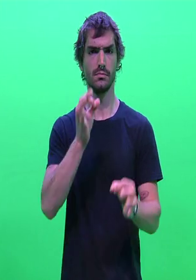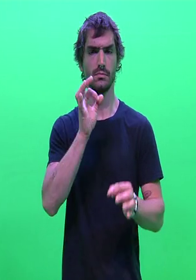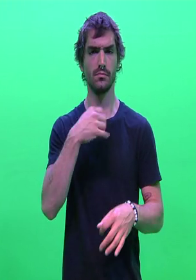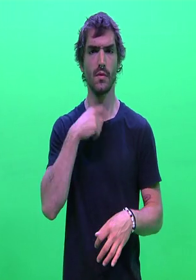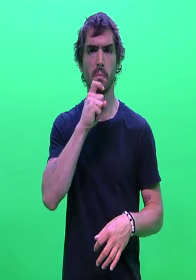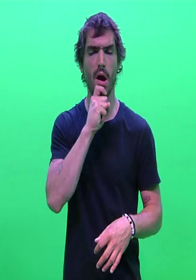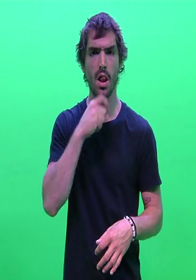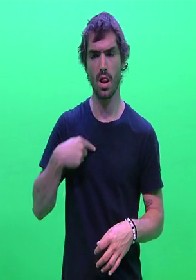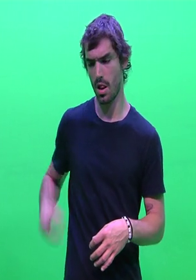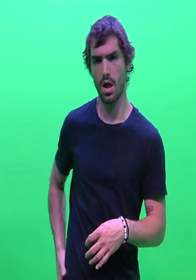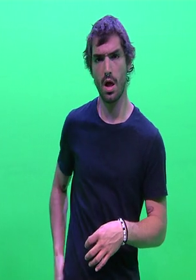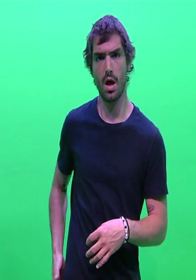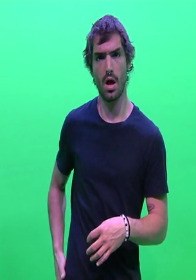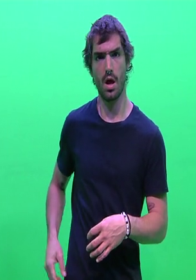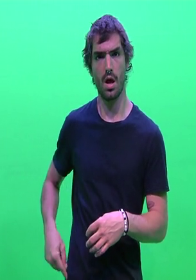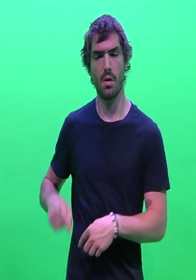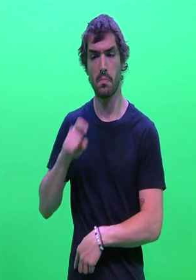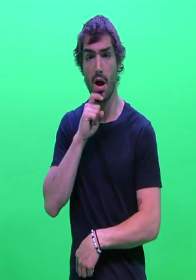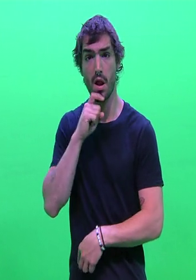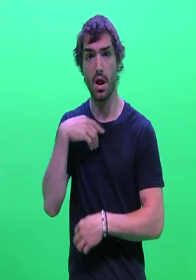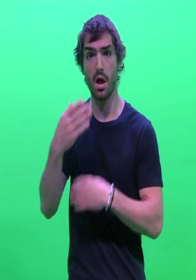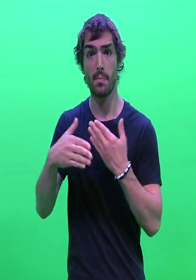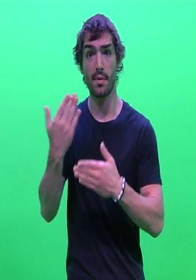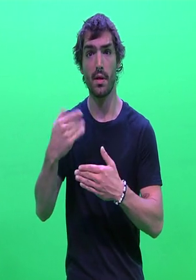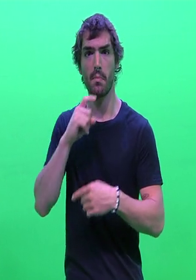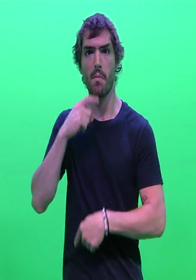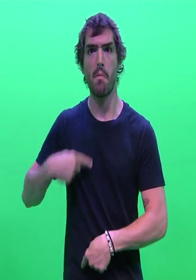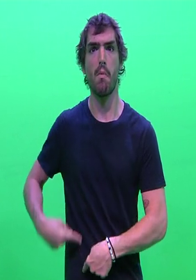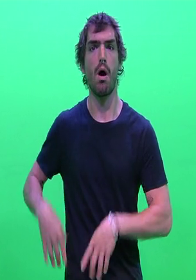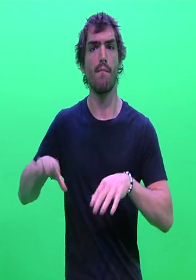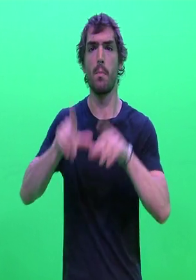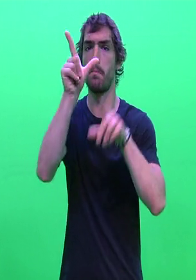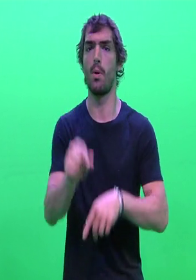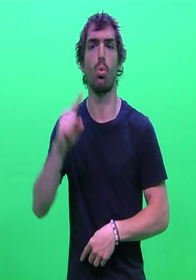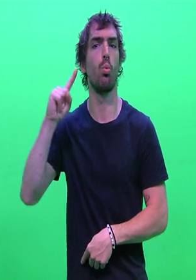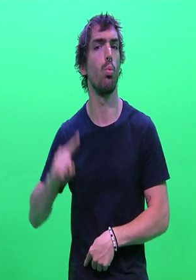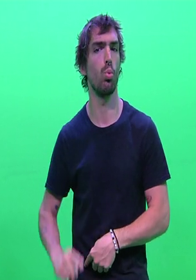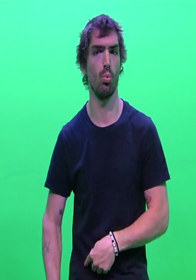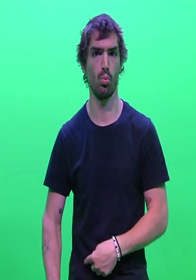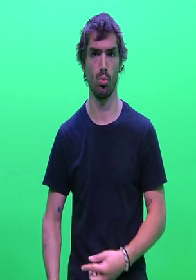Sí, em fa mal el maluc, però el dolor baixa per la cama i al final em fa mal tot el costat.